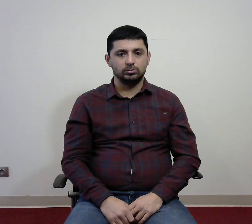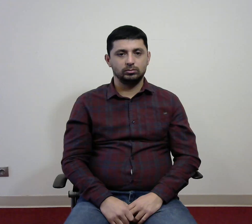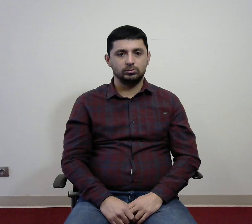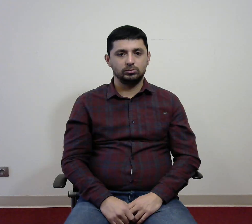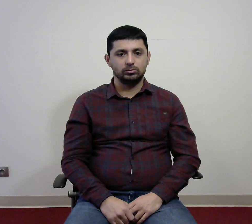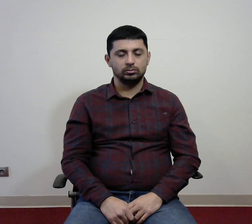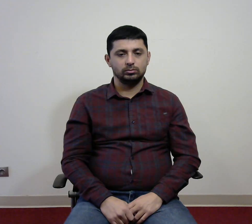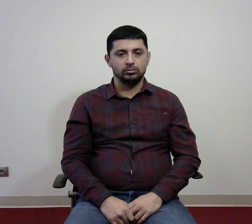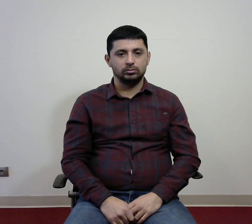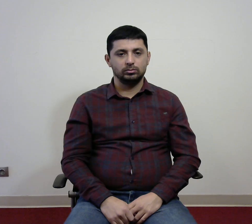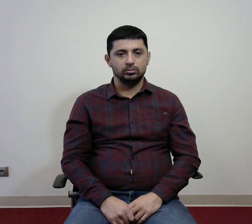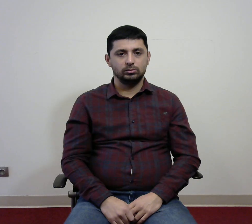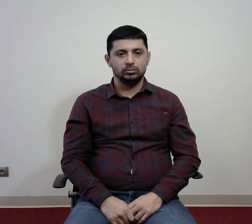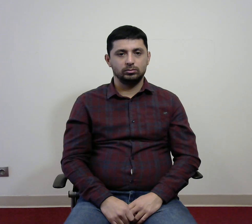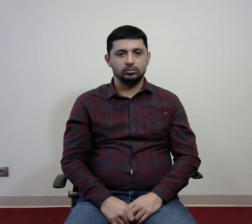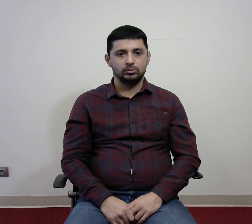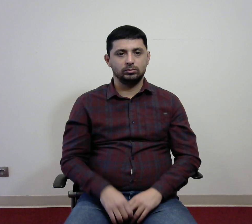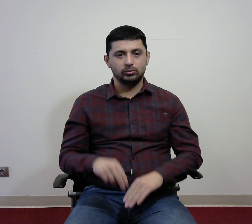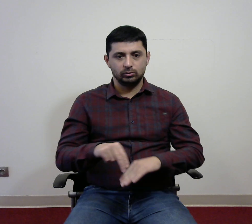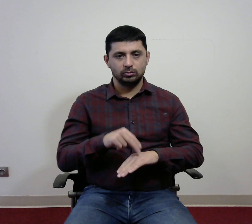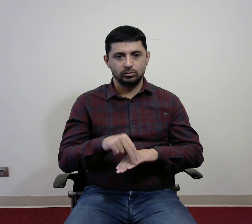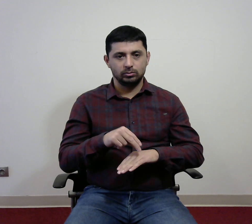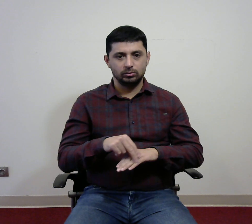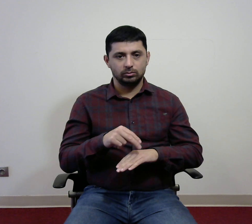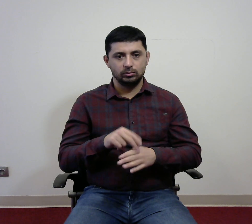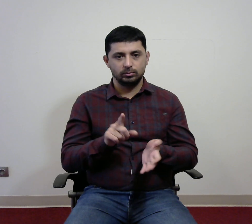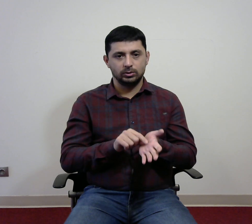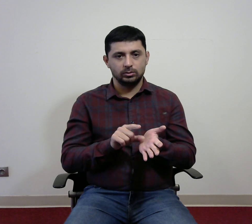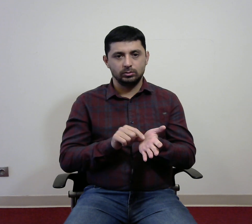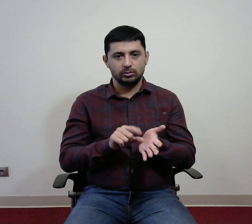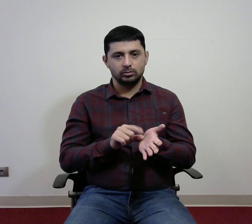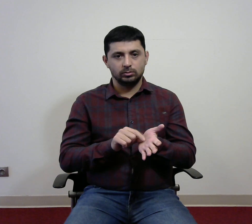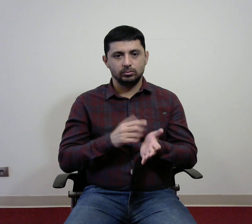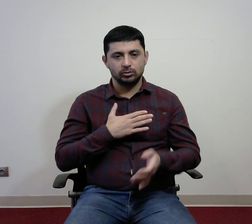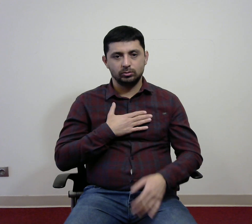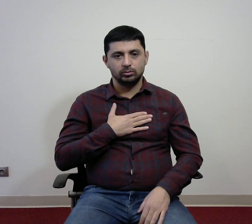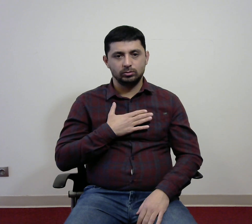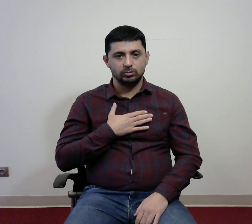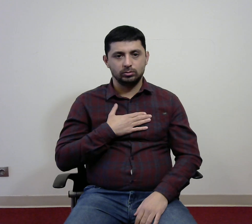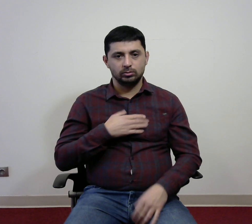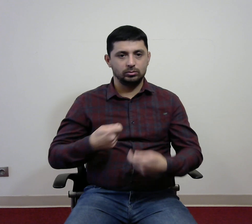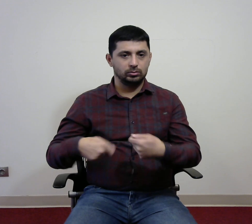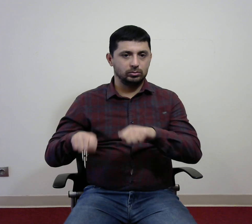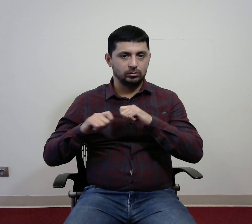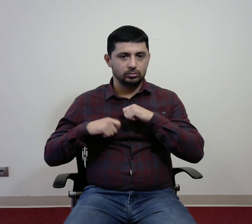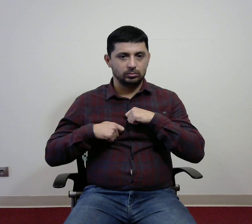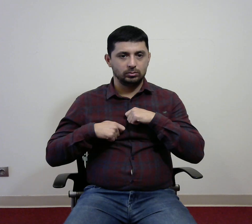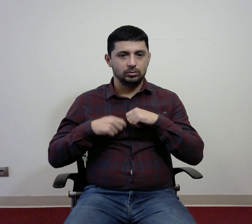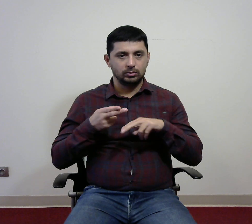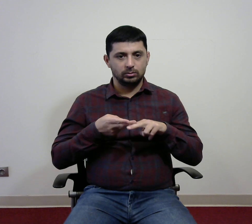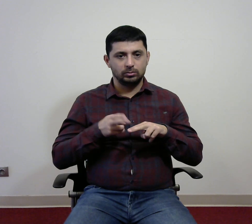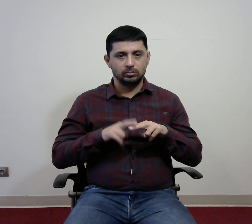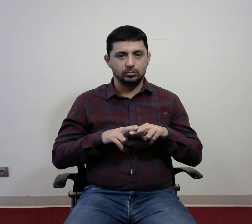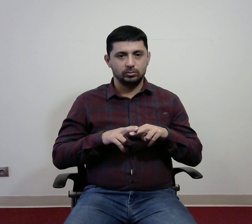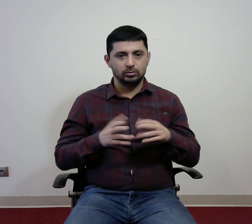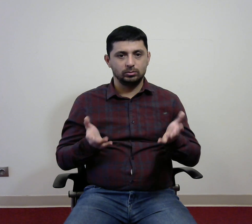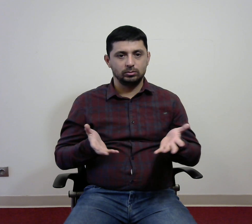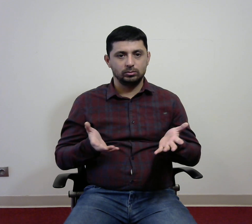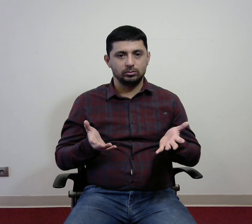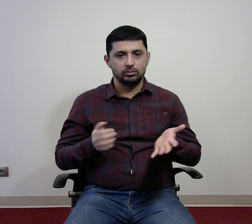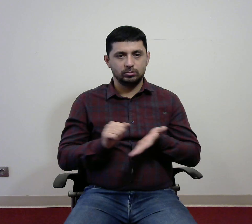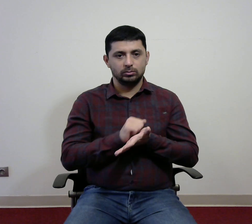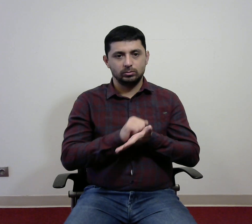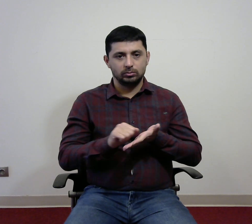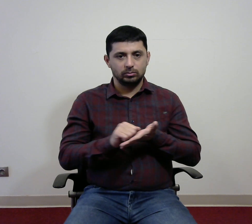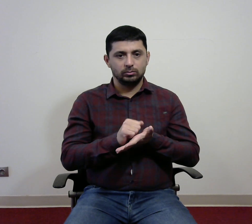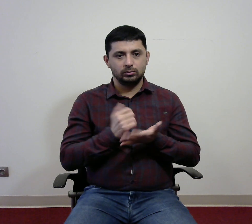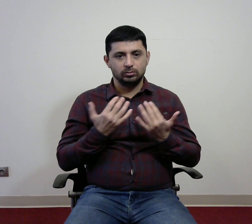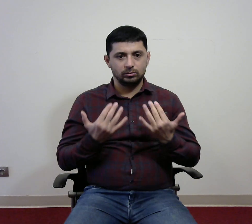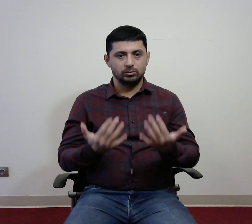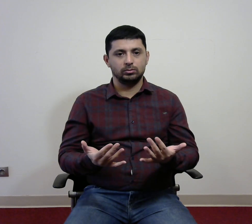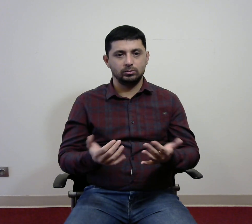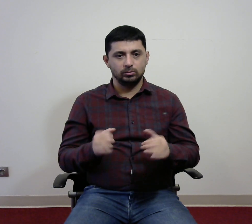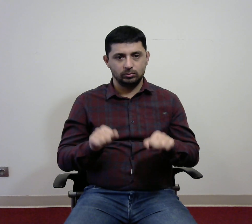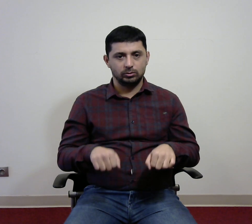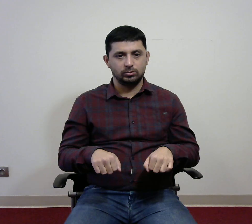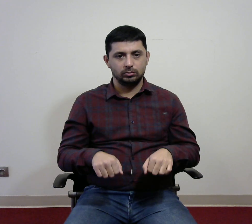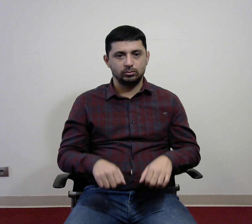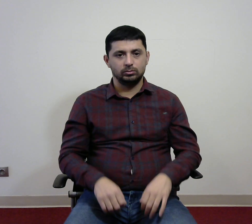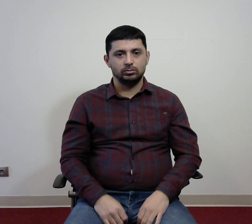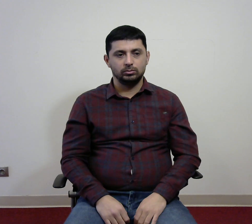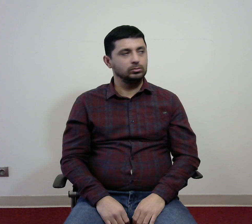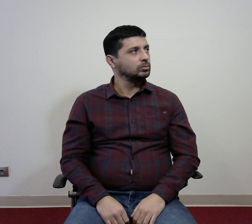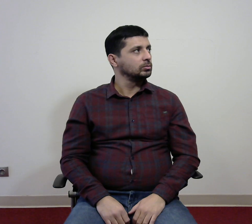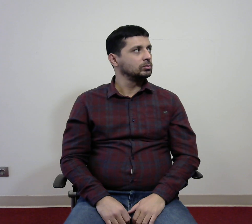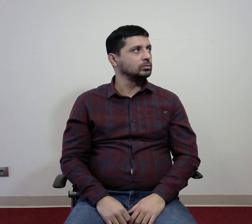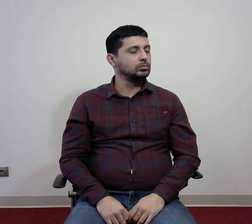Yoldaşımın pensiyasını mənə köçürmək üçün hansı sənədlər tələb olunur?